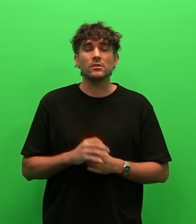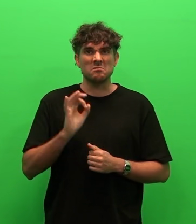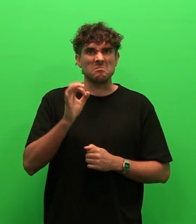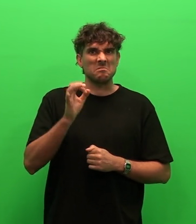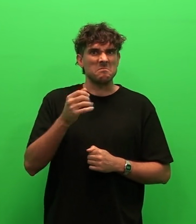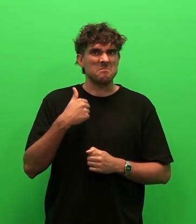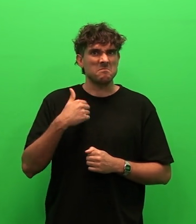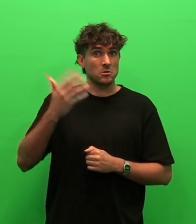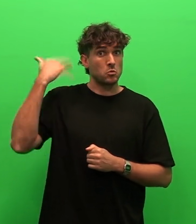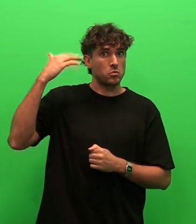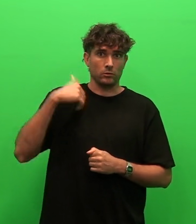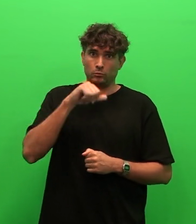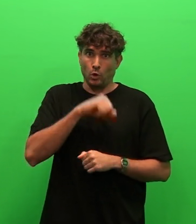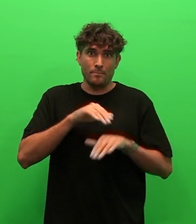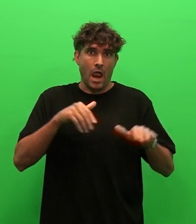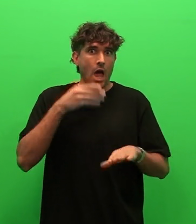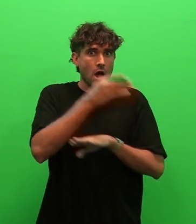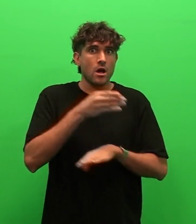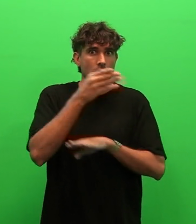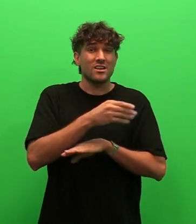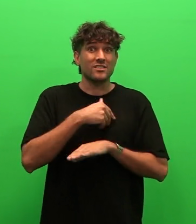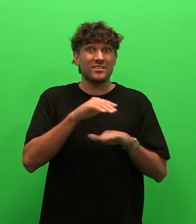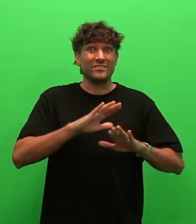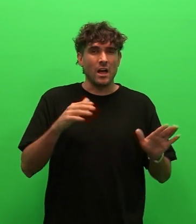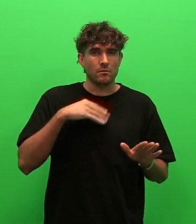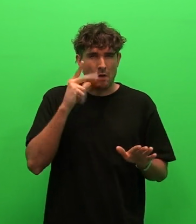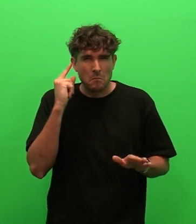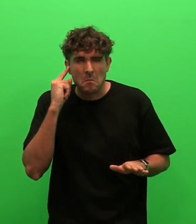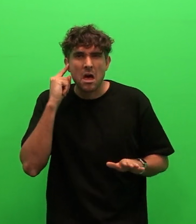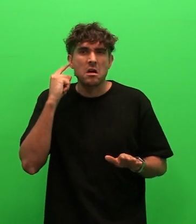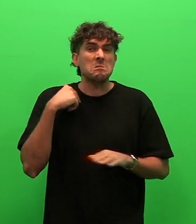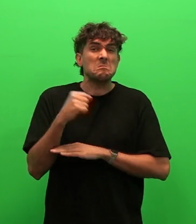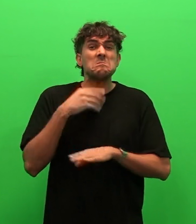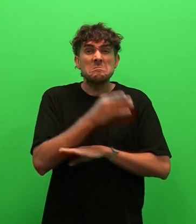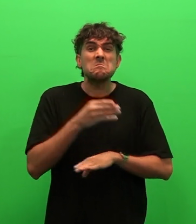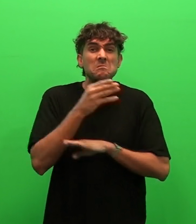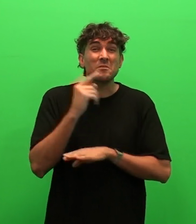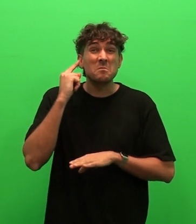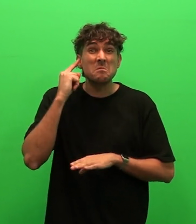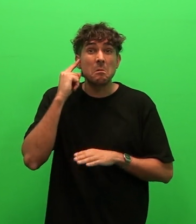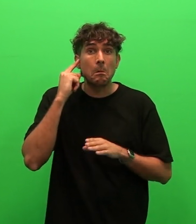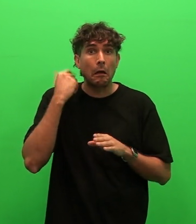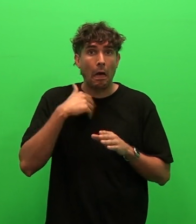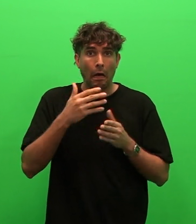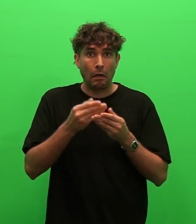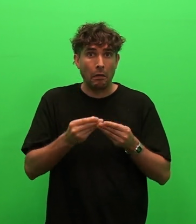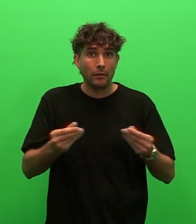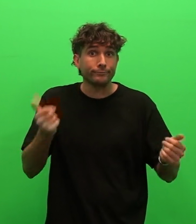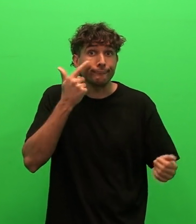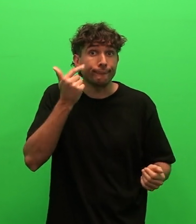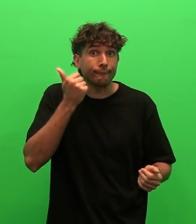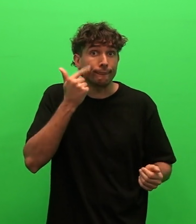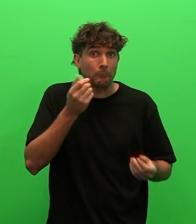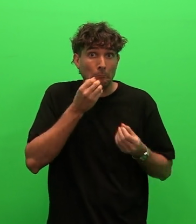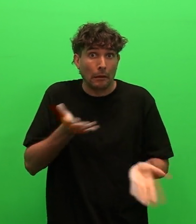Sí, abans m'agradava molt anar a la platja, però quan acabava de nedar em feia mal l'orella, jo no li donava importància i hi continuava anant, i el dolor ha desaparegut, suposo que m'he acostumat i tot va bé, no ho sé.